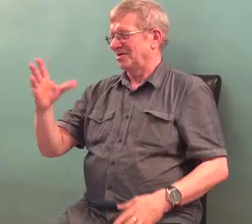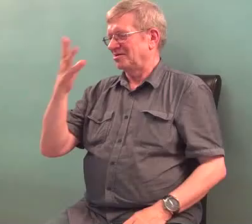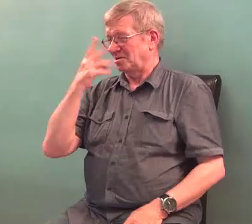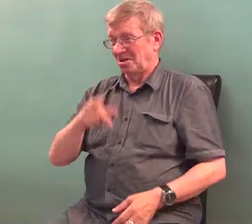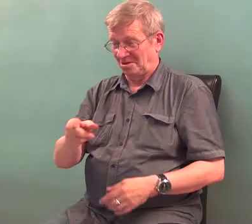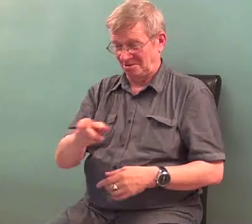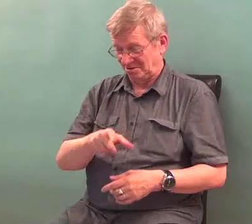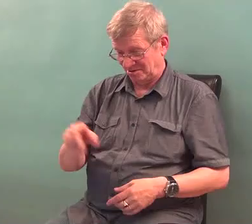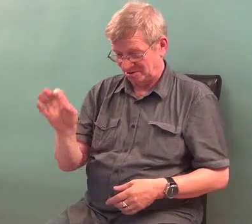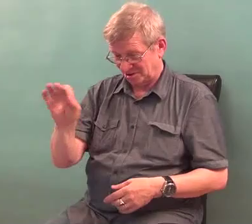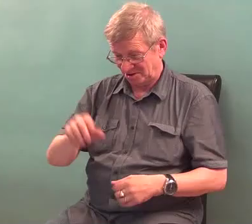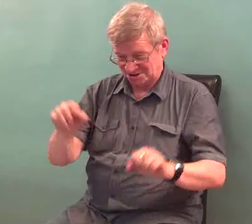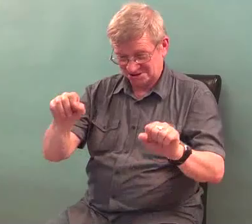Ty sprzątasz w środę.